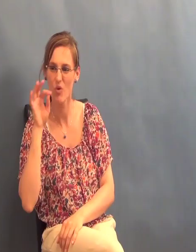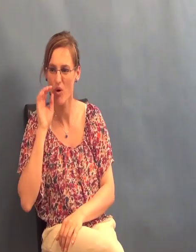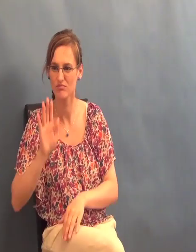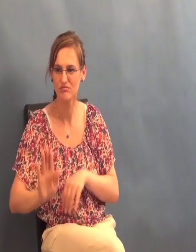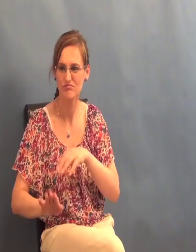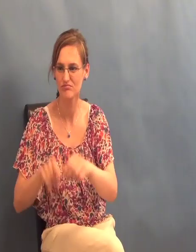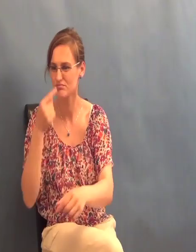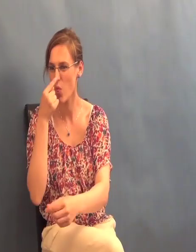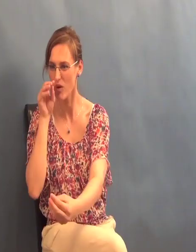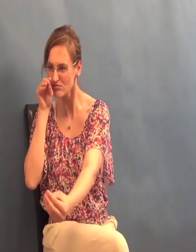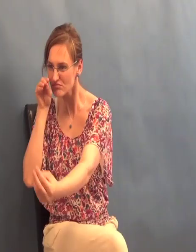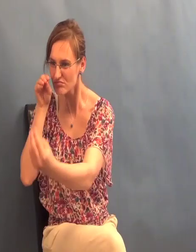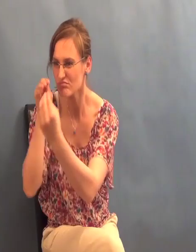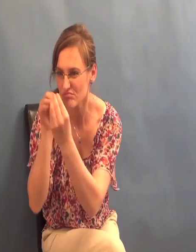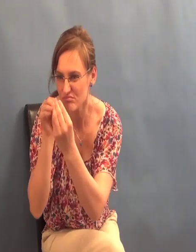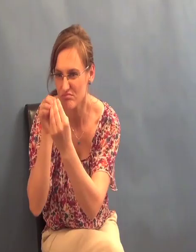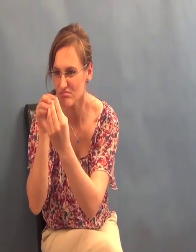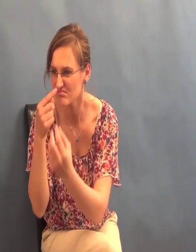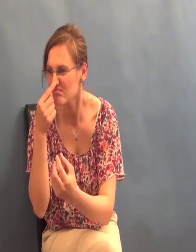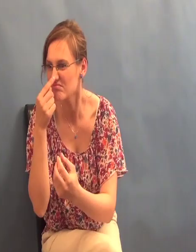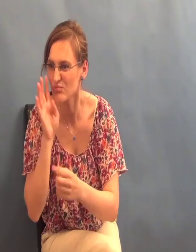Kot podchodzi do akwarium, oboje zbliżają się do siebie i dotykają nosami szyby.